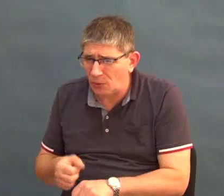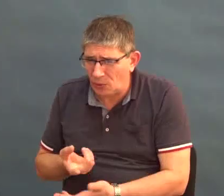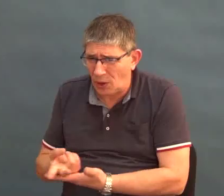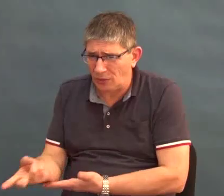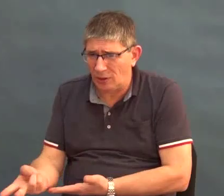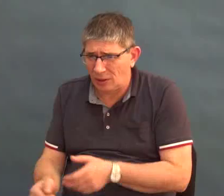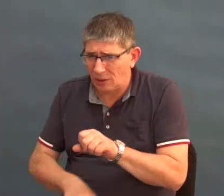Sanki?